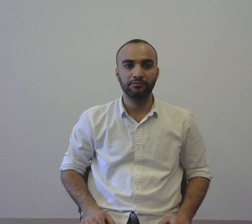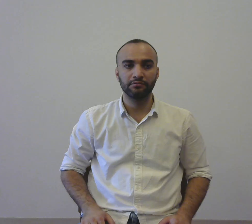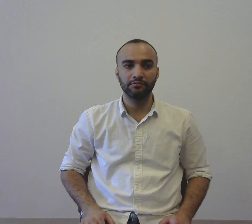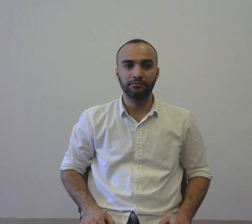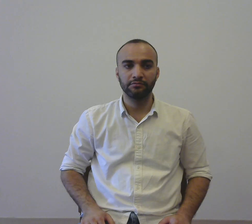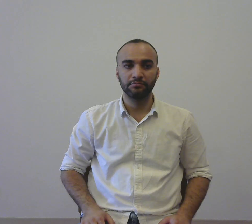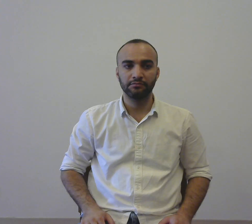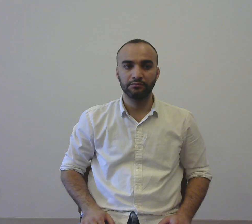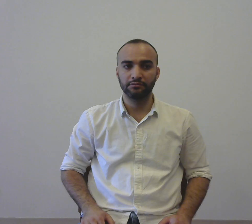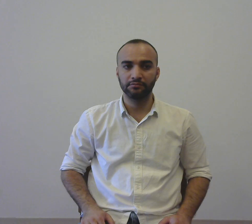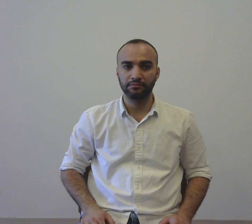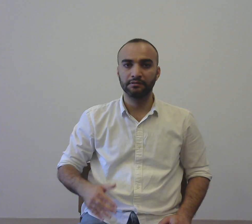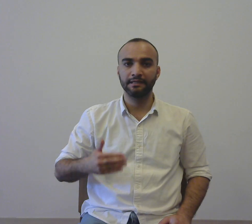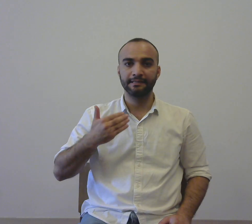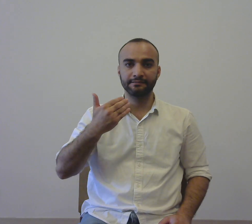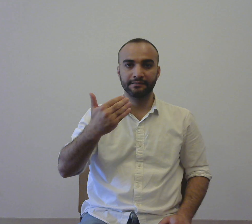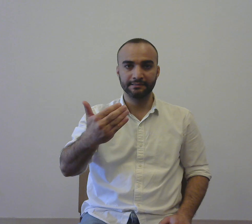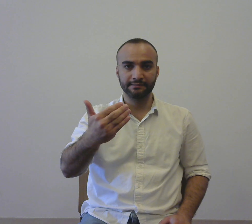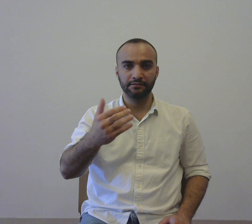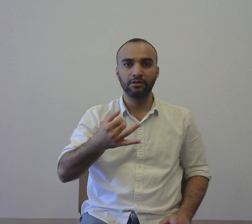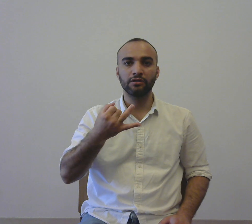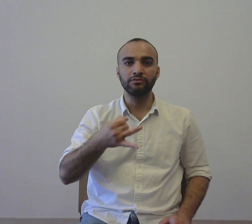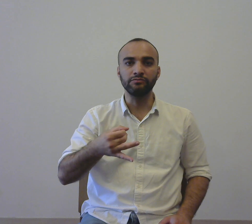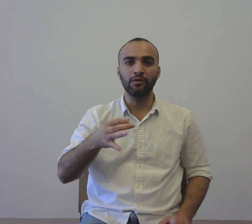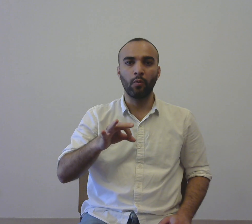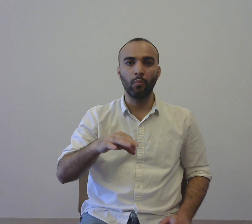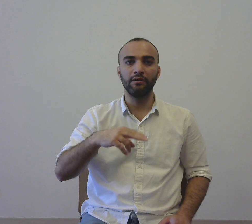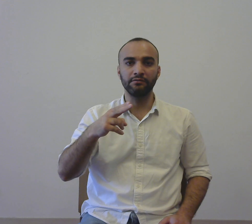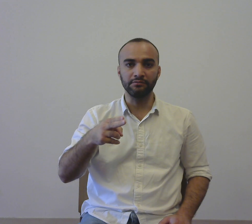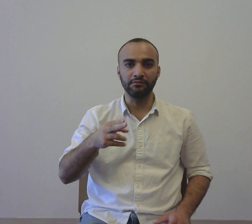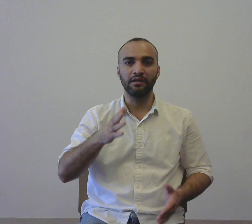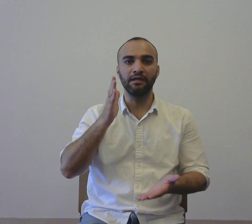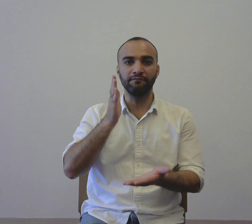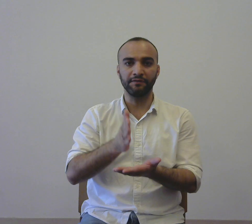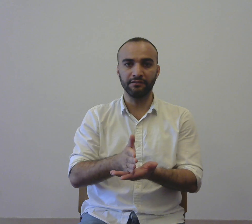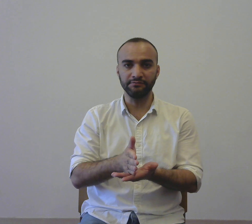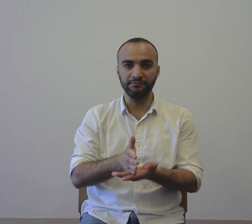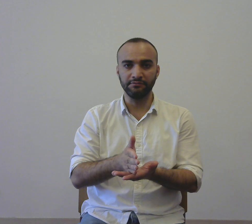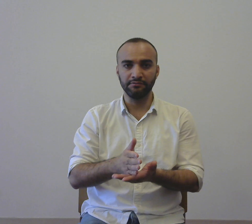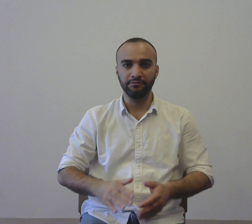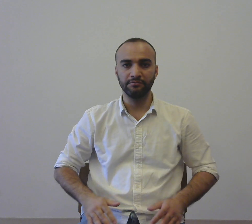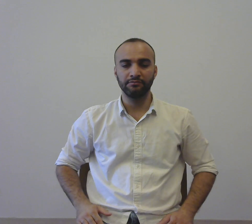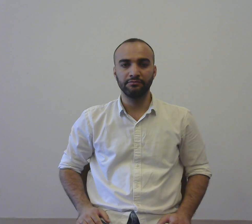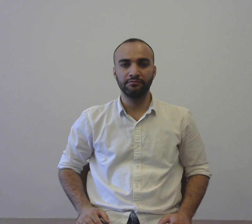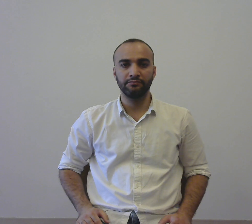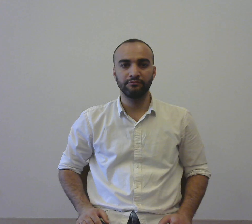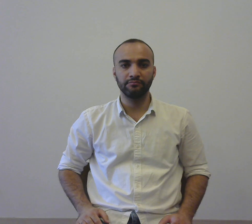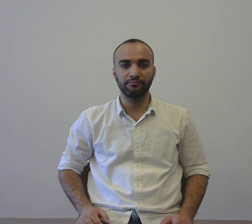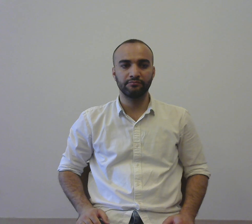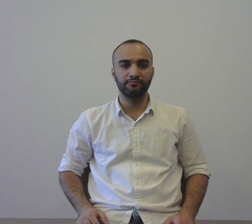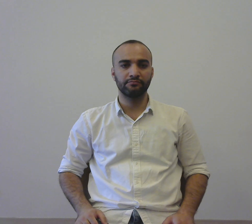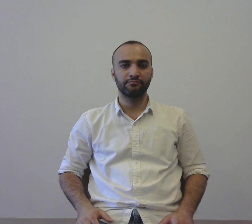Sizdə yod varmı?